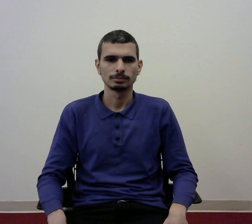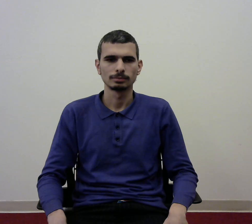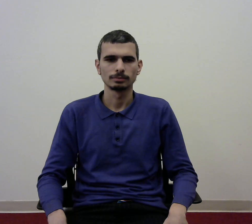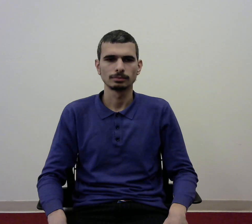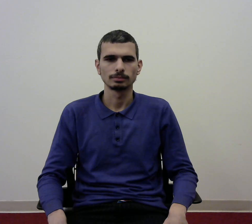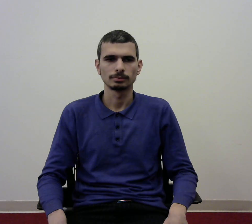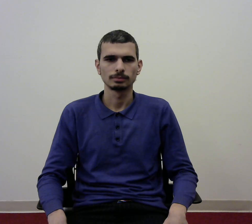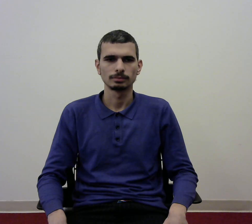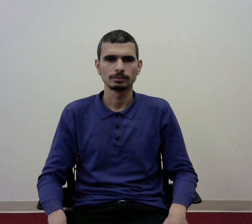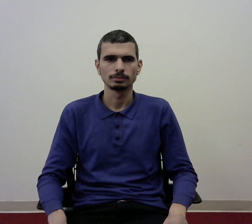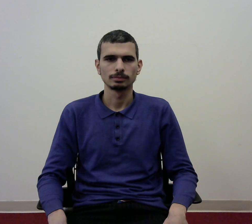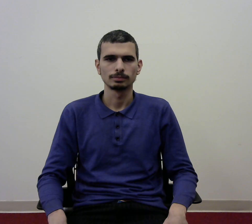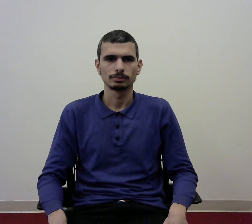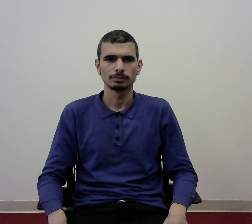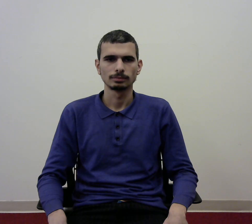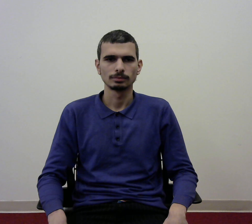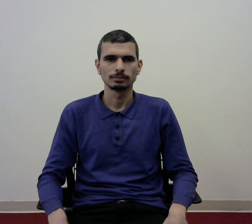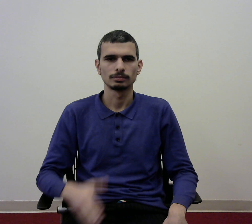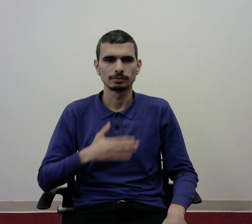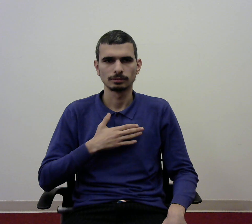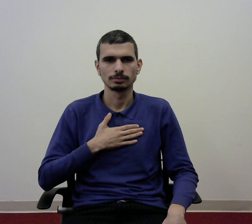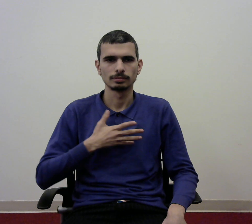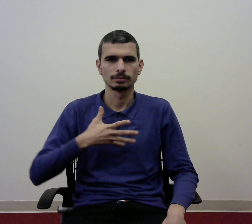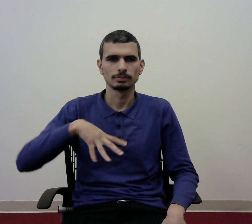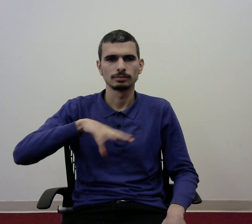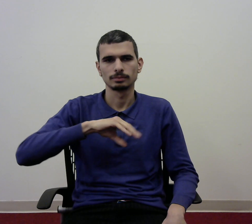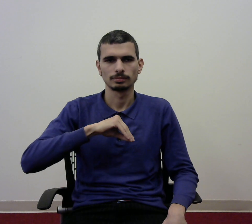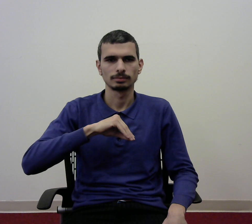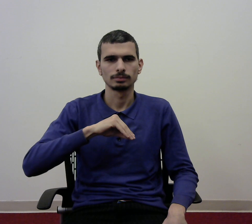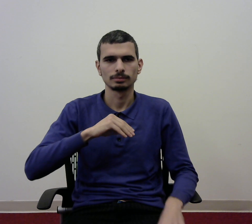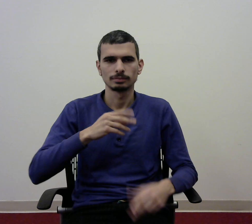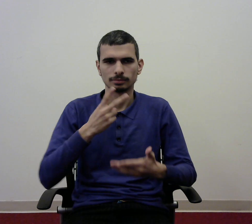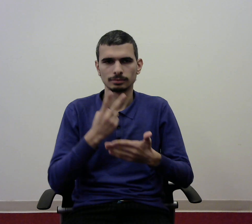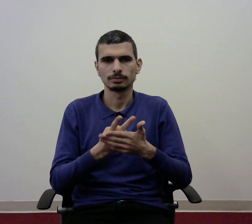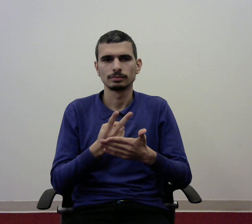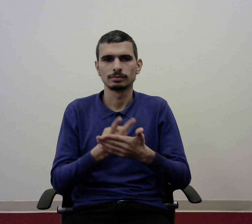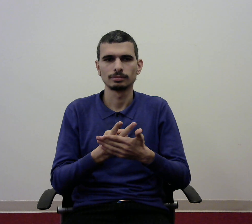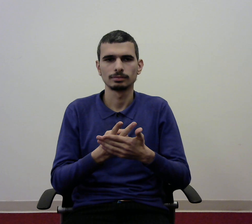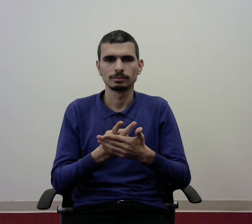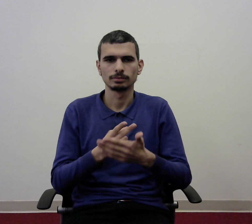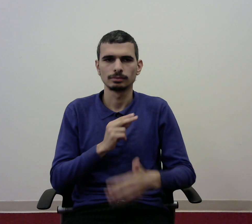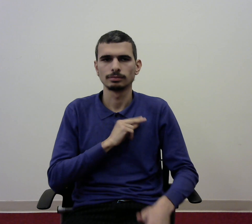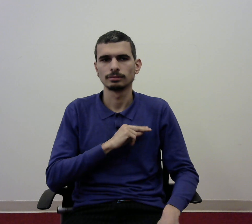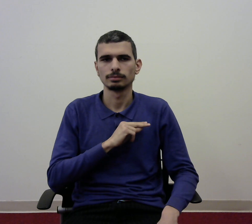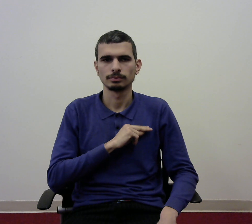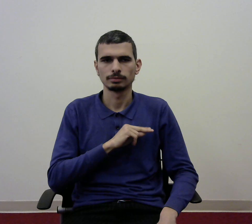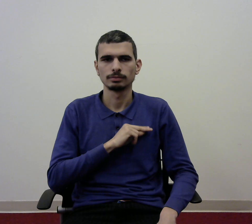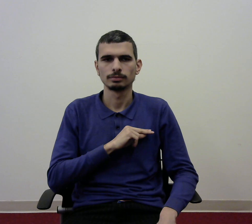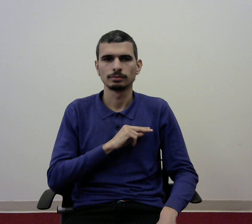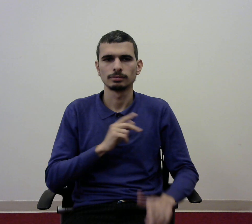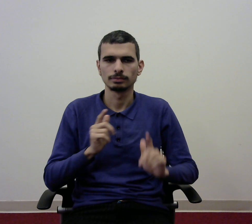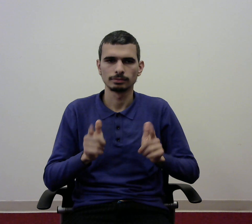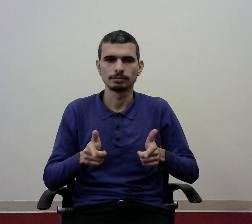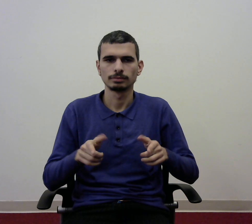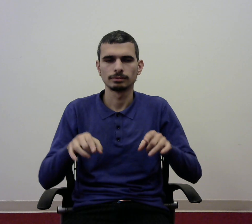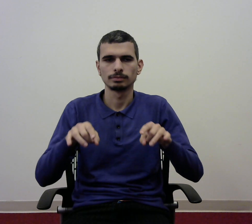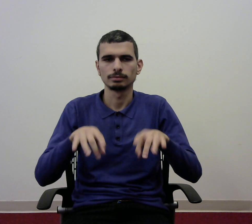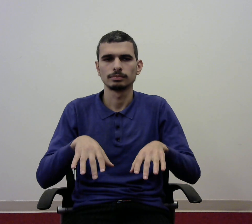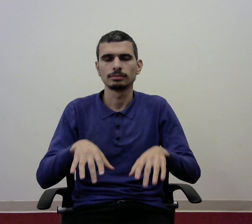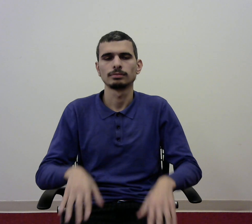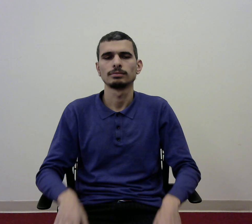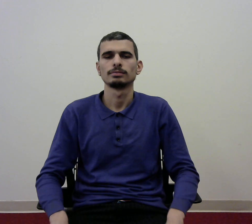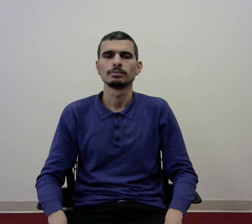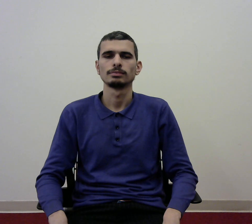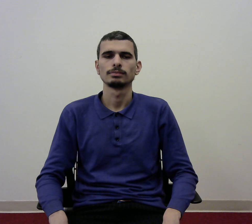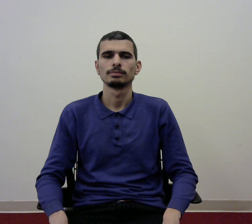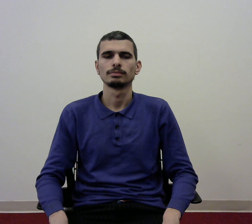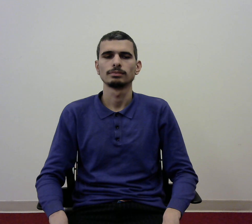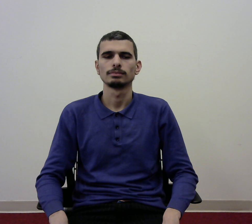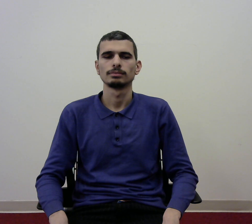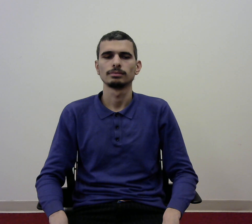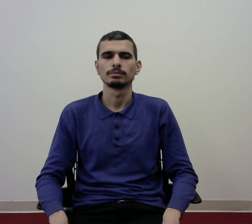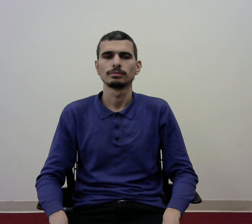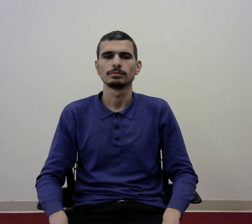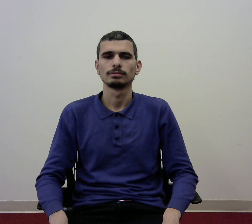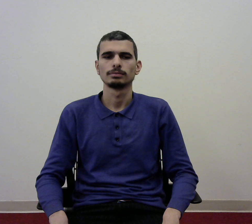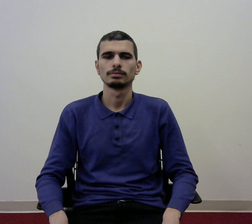Biz göstərilən işdən razı qaldıq